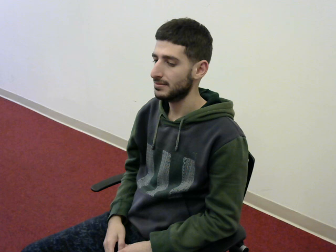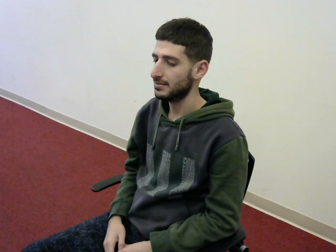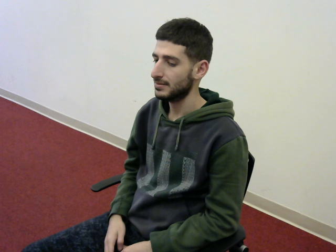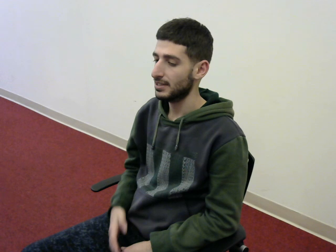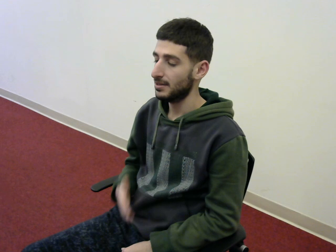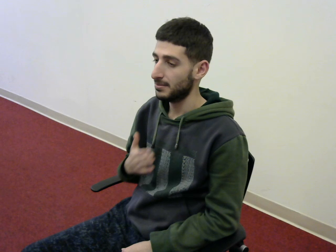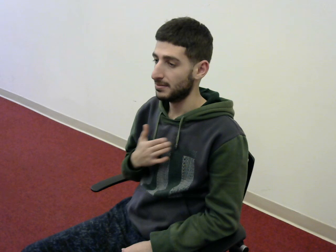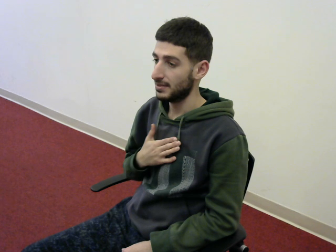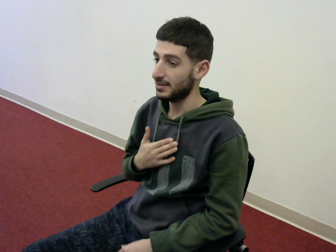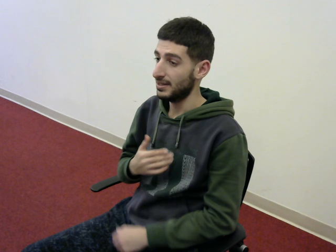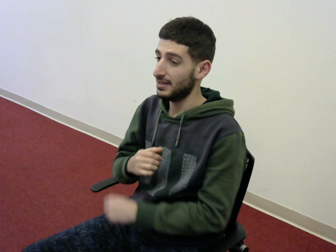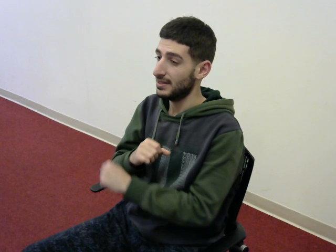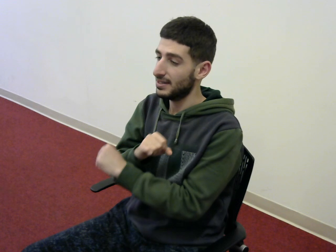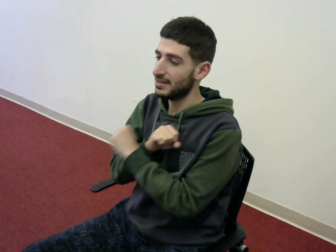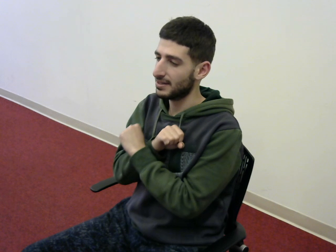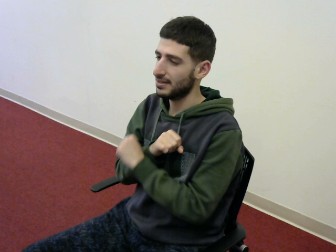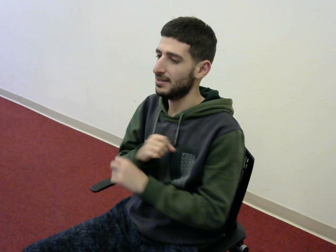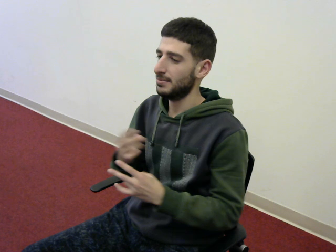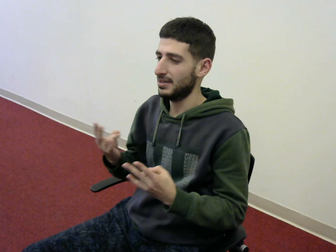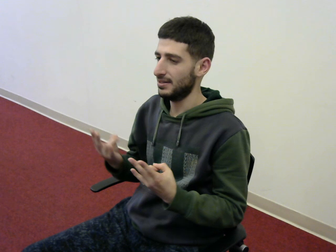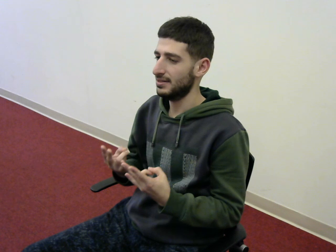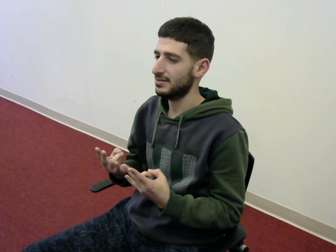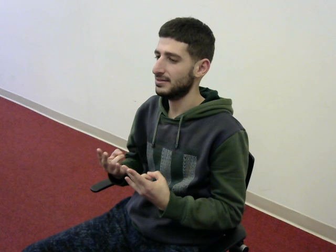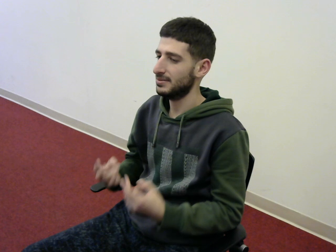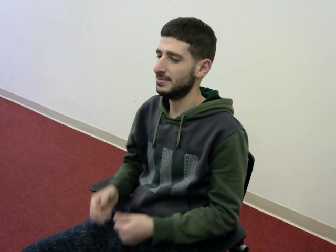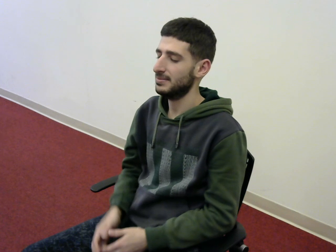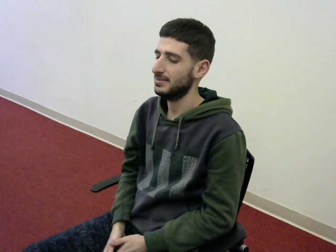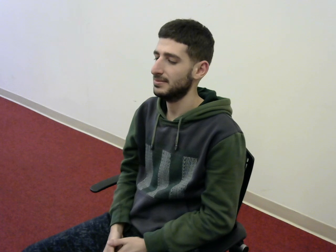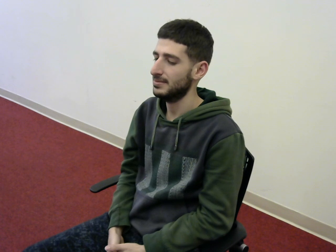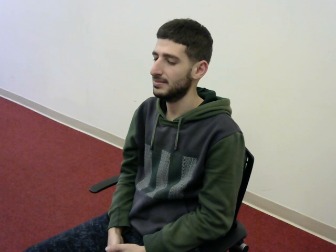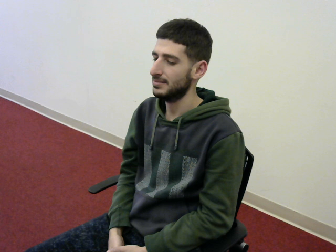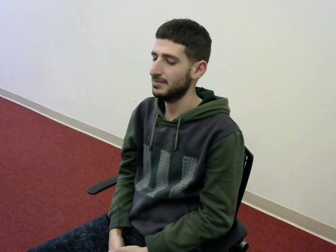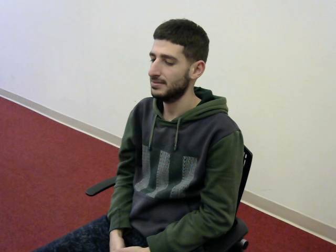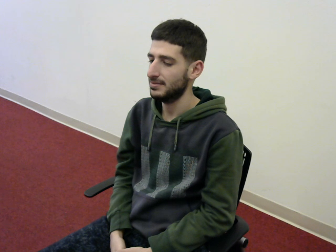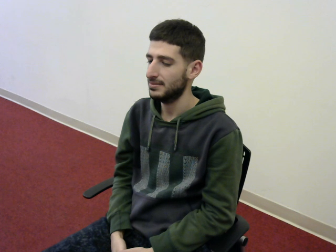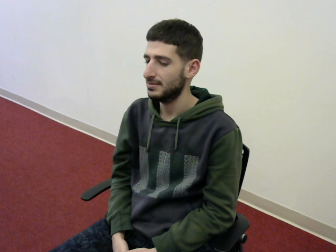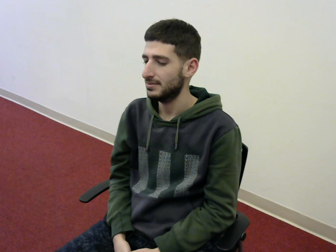Mənə istirahət etmək lazımdır